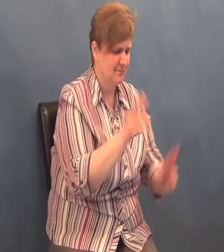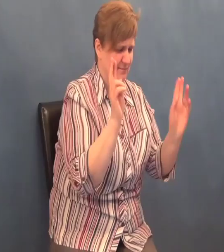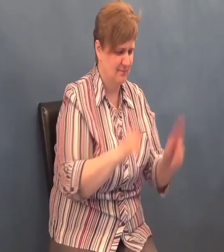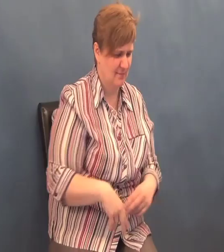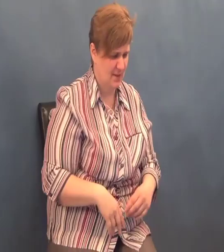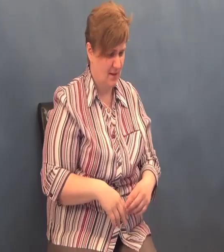Następny.